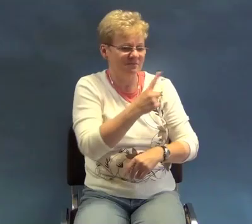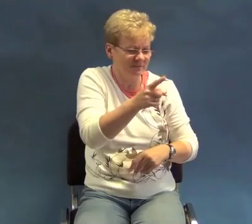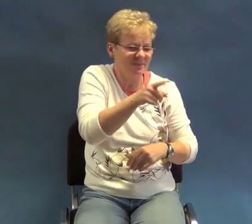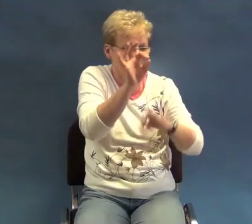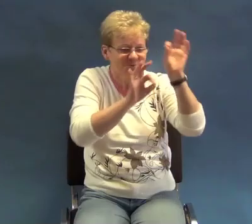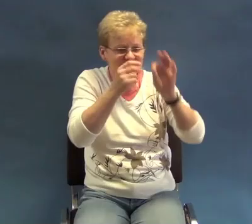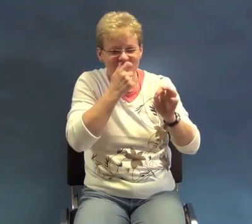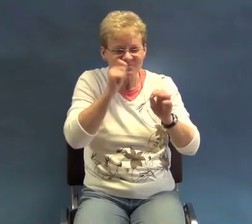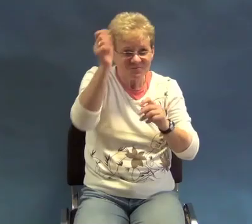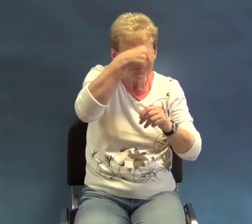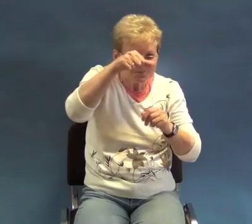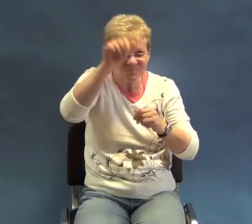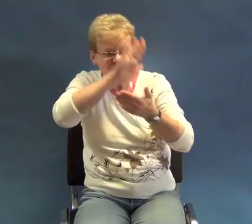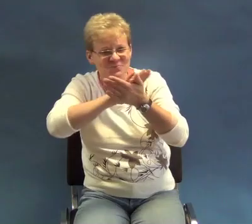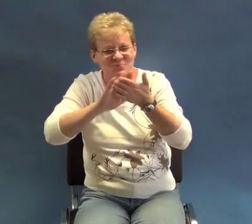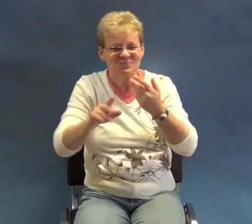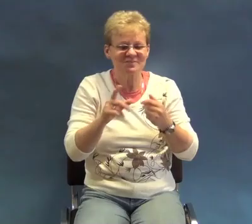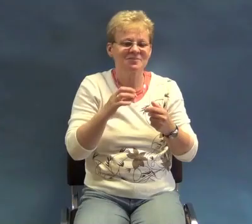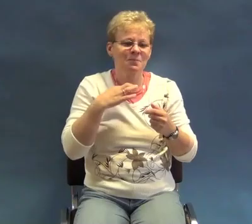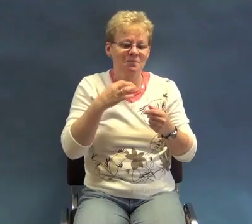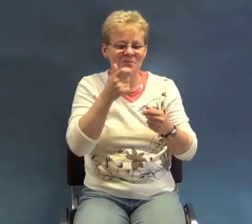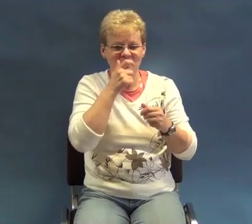Charlie Chaplin naprawiał uszkodzone okno.